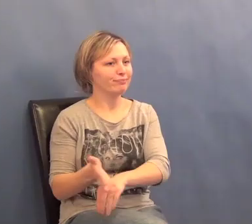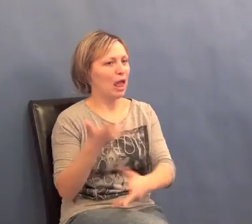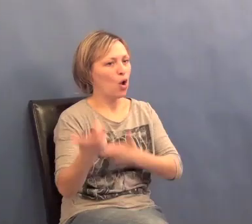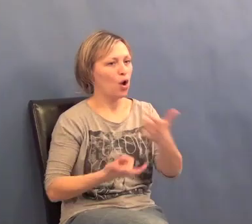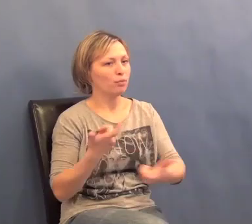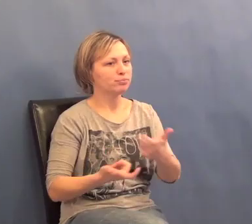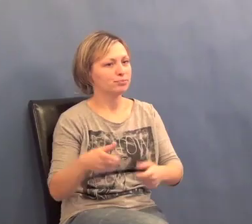Nie należy tak robić.